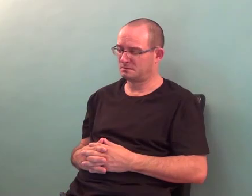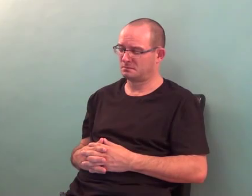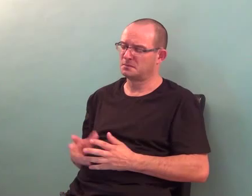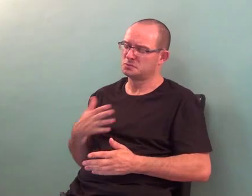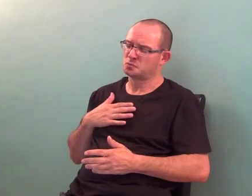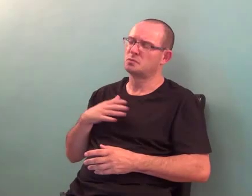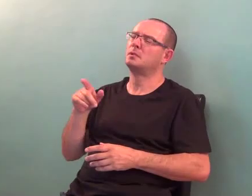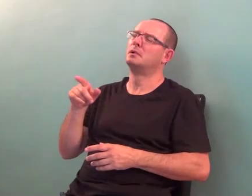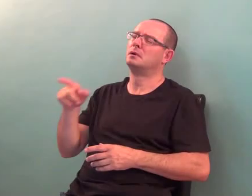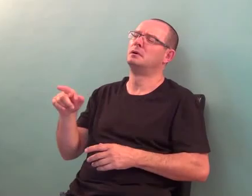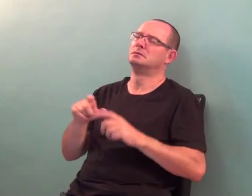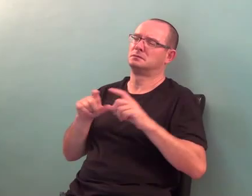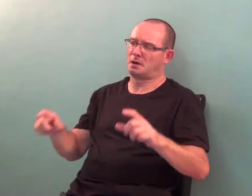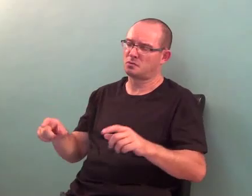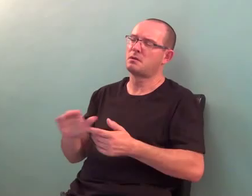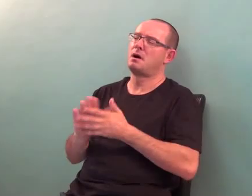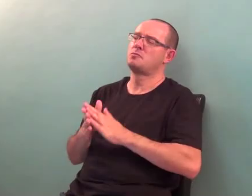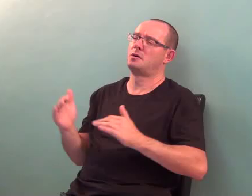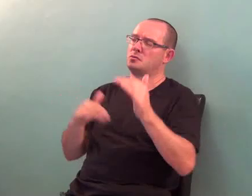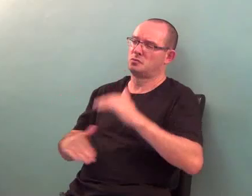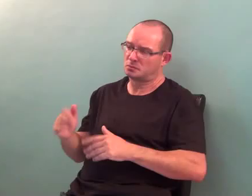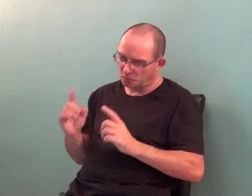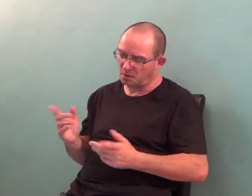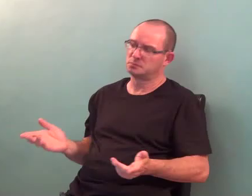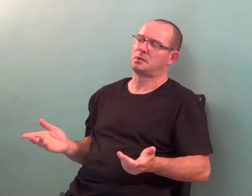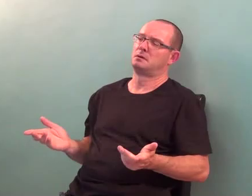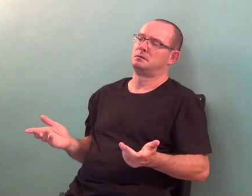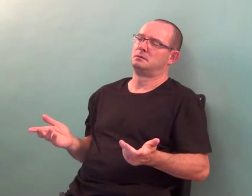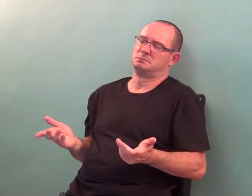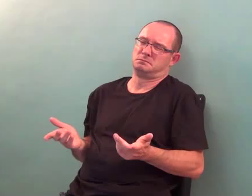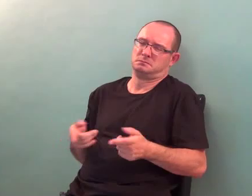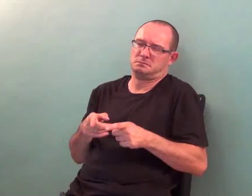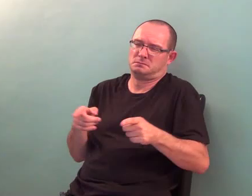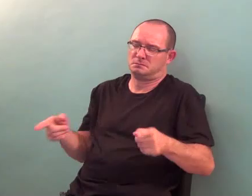Mnie się wydaje, że to jest w zakładzie albo w górach, w obydwu miejscach.